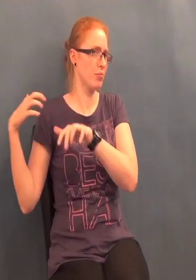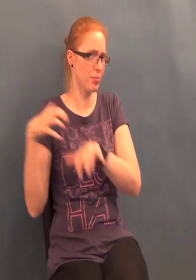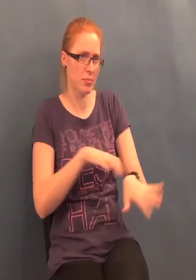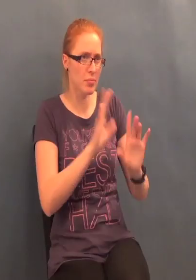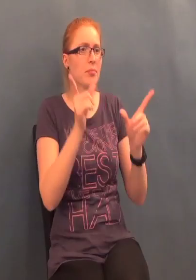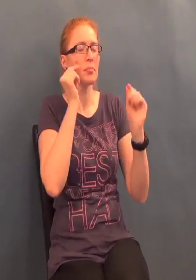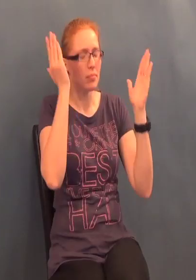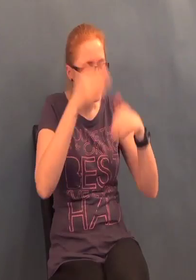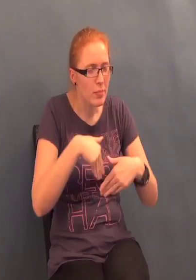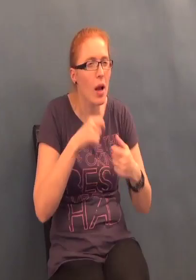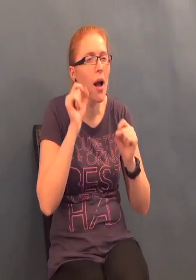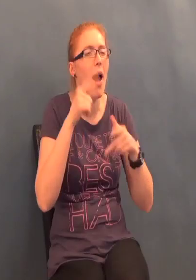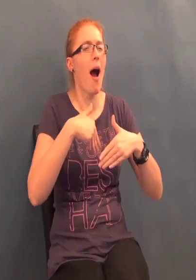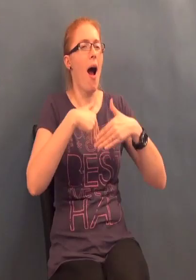Śpią do rana.